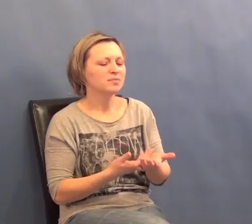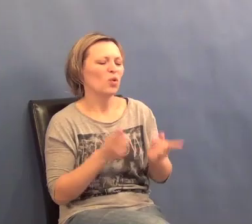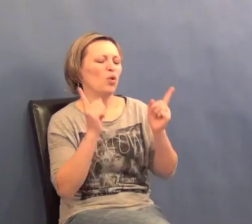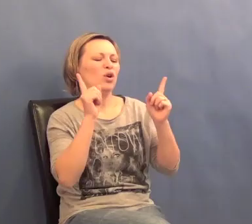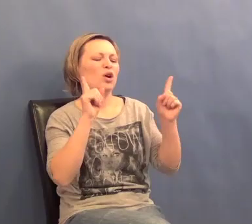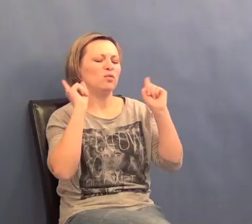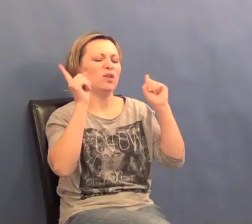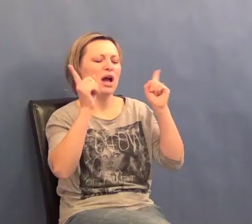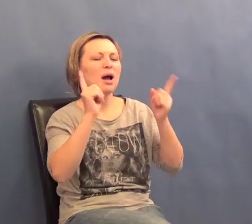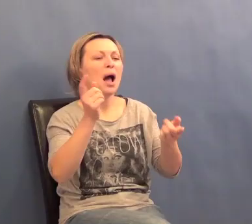Uwaga.